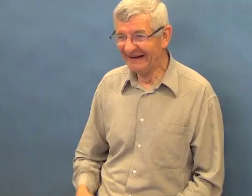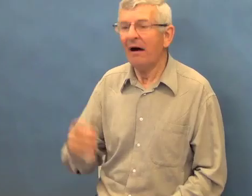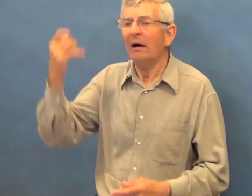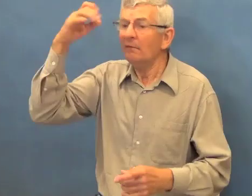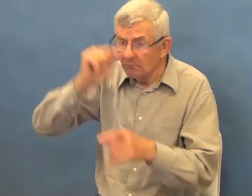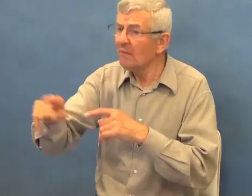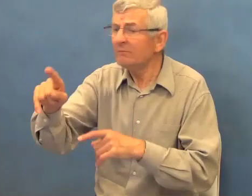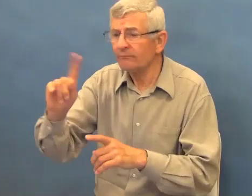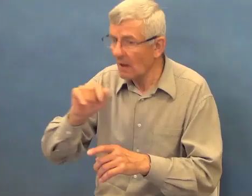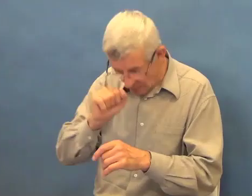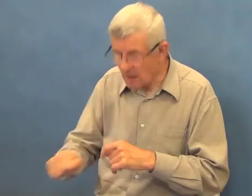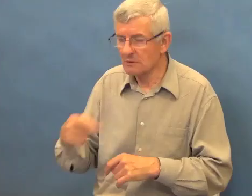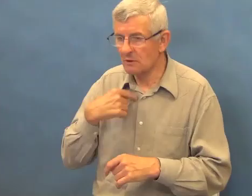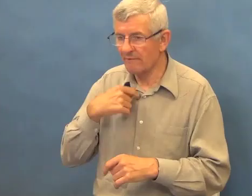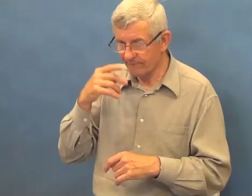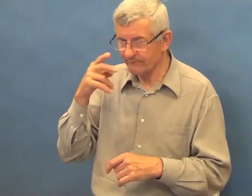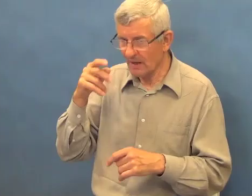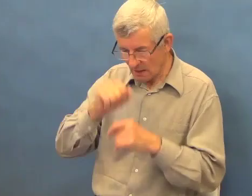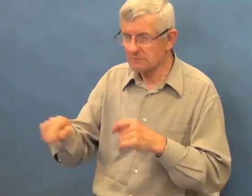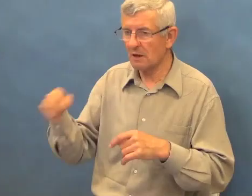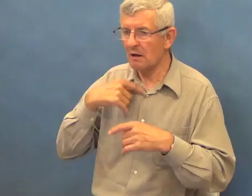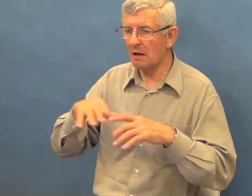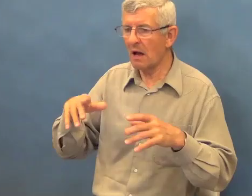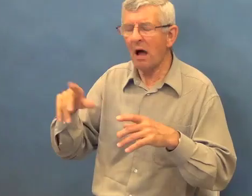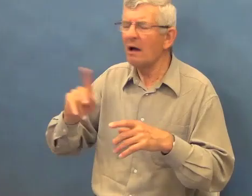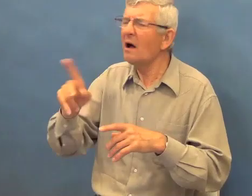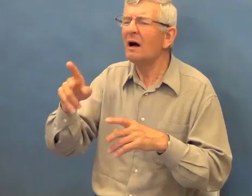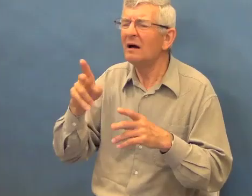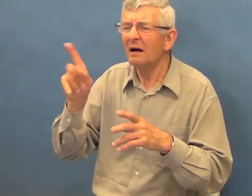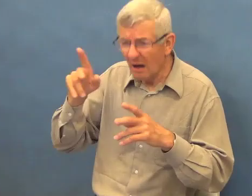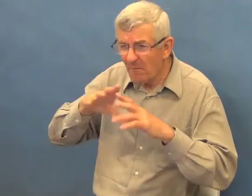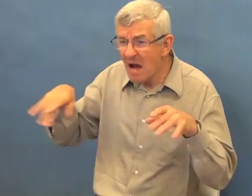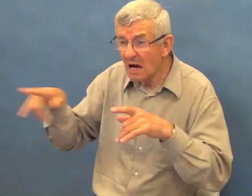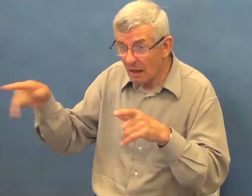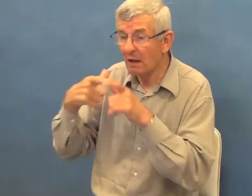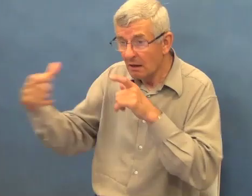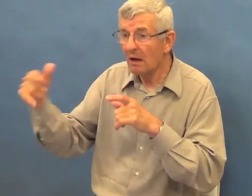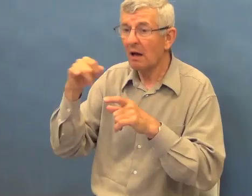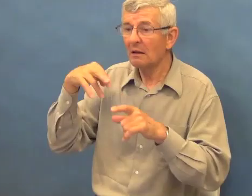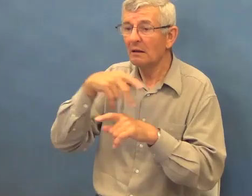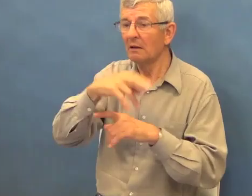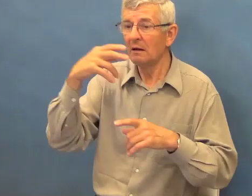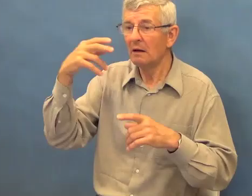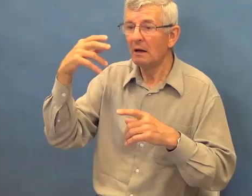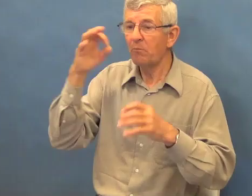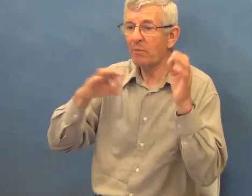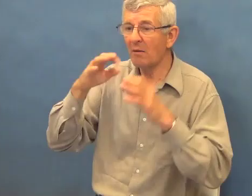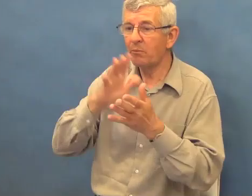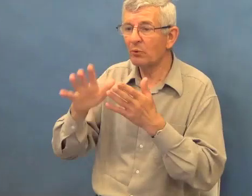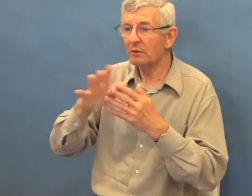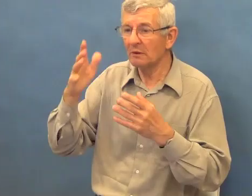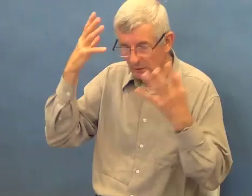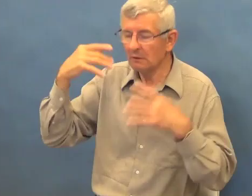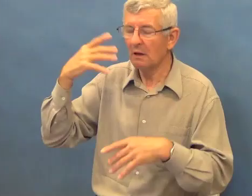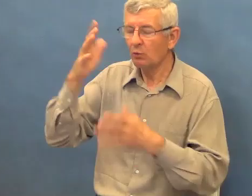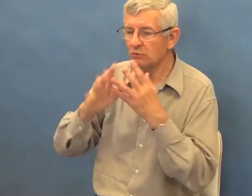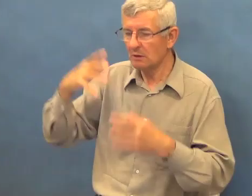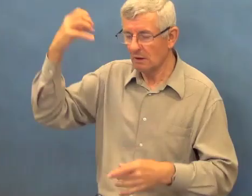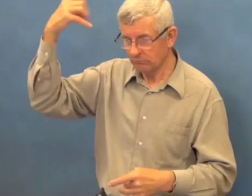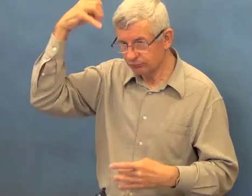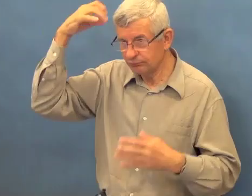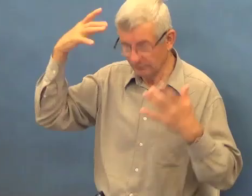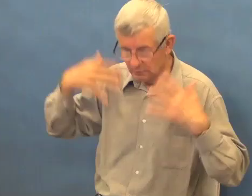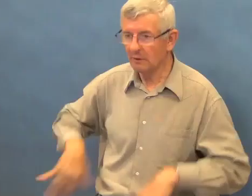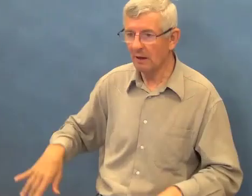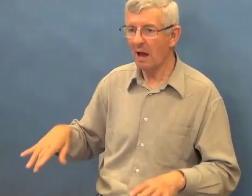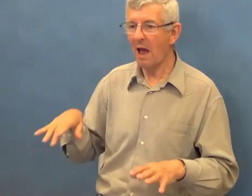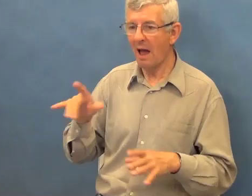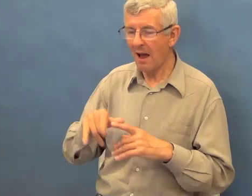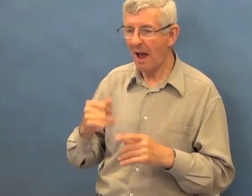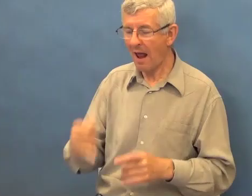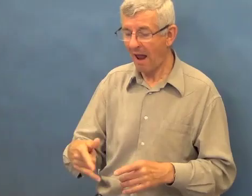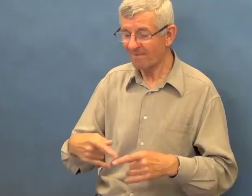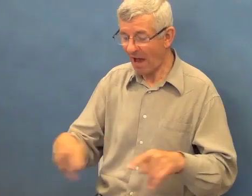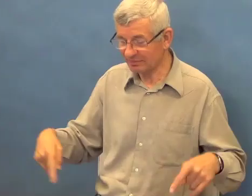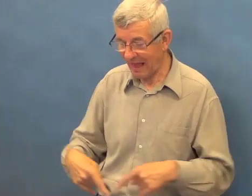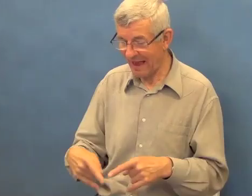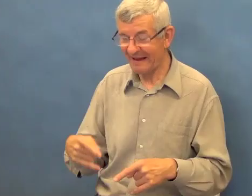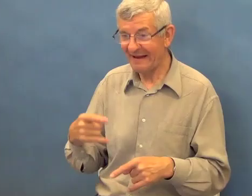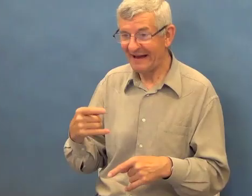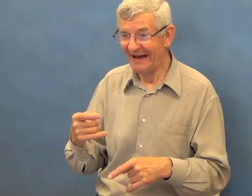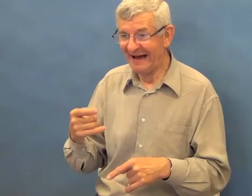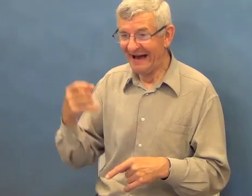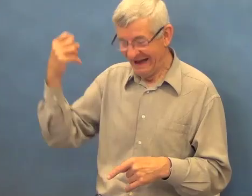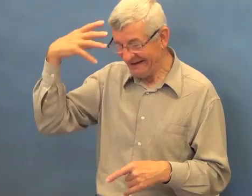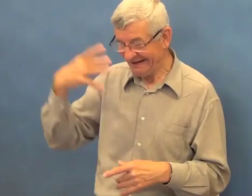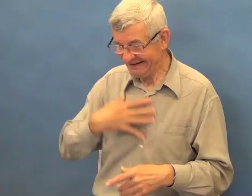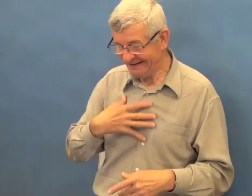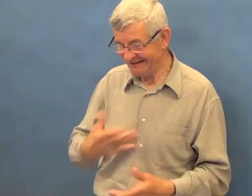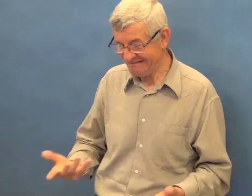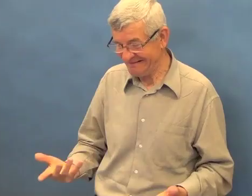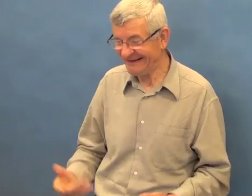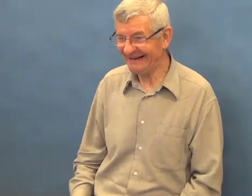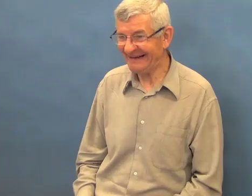U mnie na basenie jest taki prysznic. Po basenie trzeba jeszcze raz się wykąpać, żeby usunąć brud. W znaku dodana jest wanna, więc ja już nie wiem.